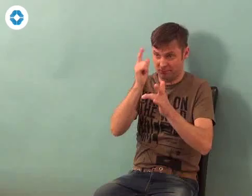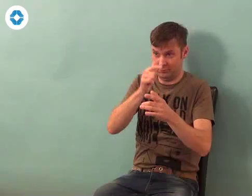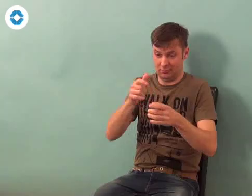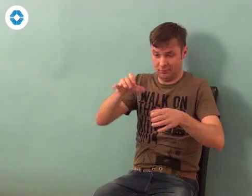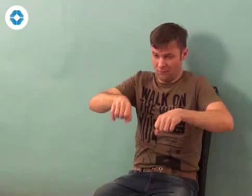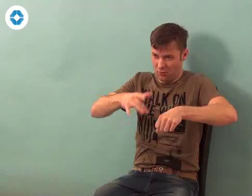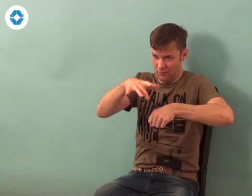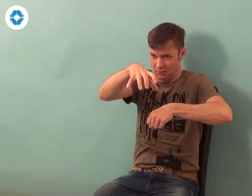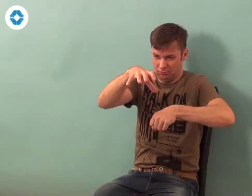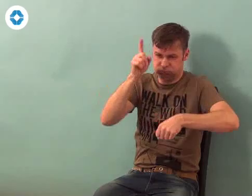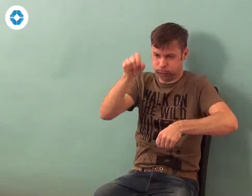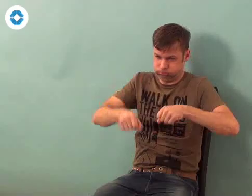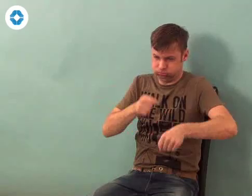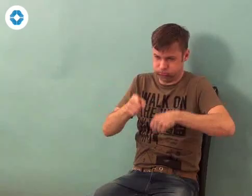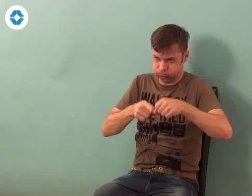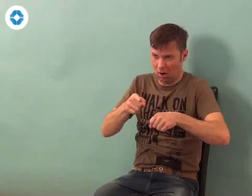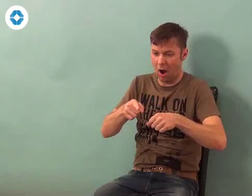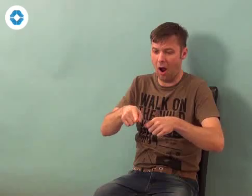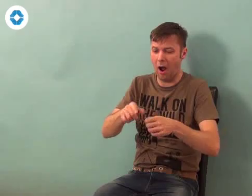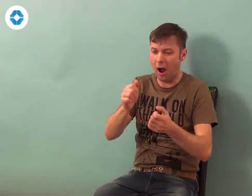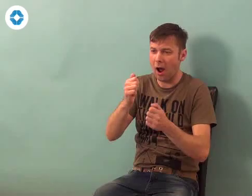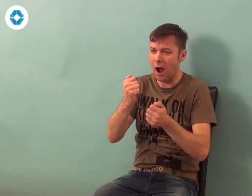Jechał na rowerze z tym koszem z przodu i wjechał na kamień.